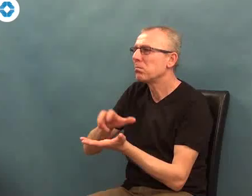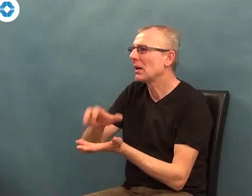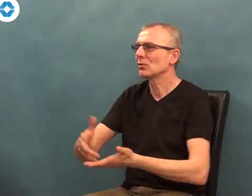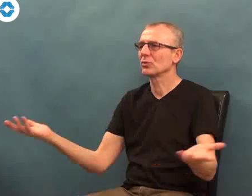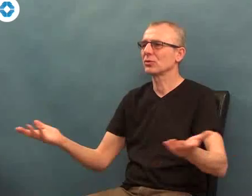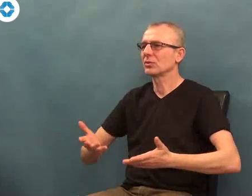Gdzie ona jest?